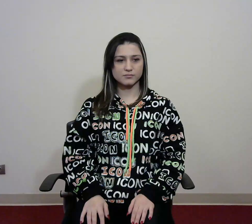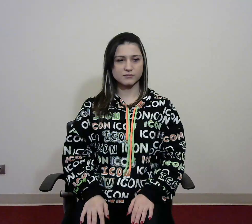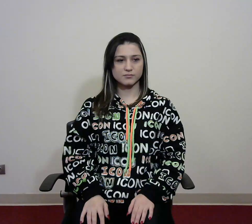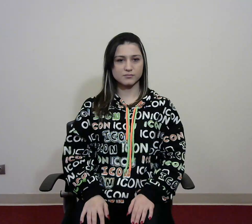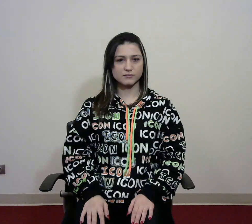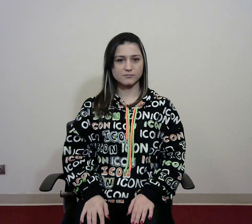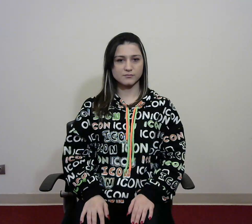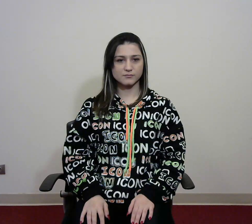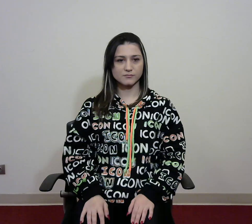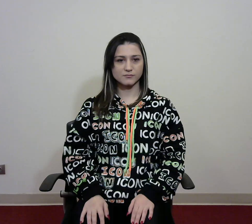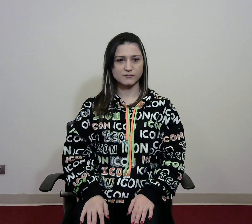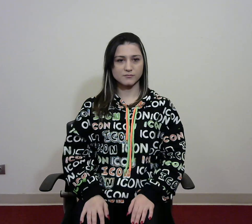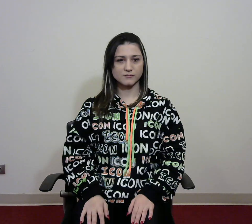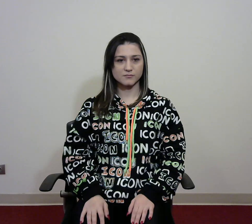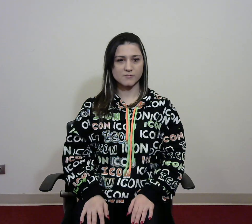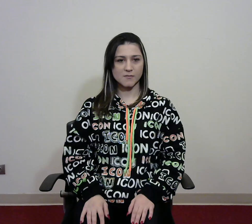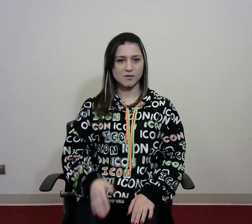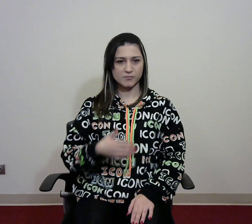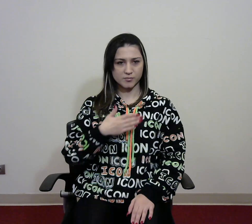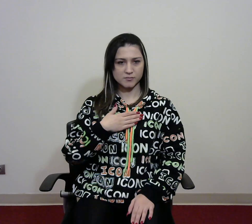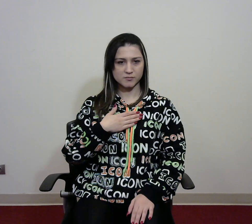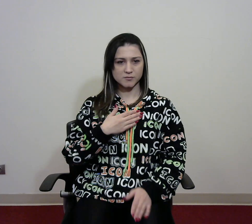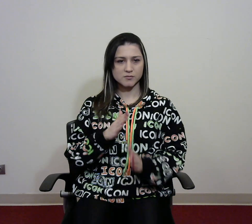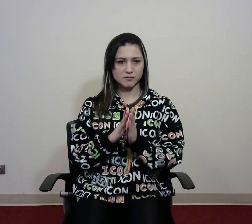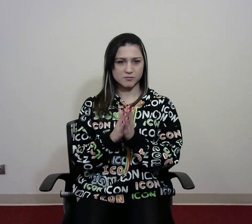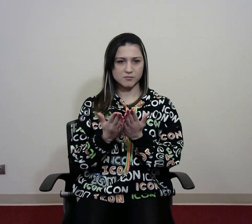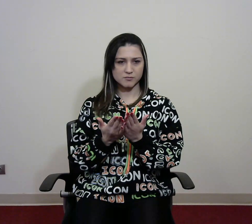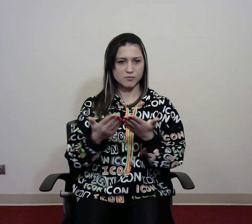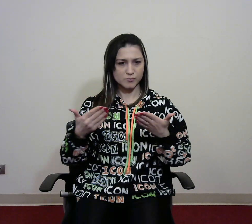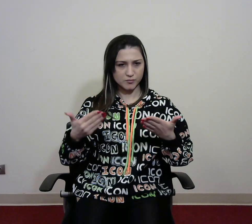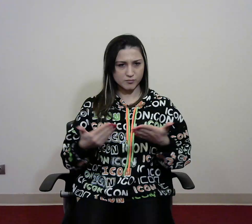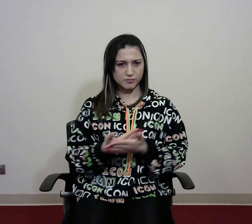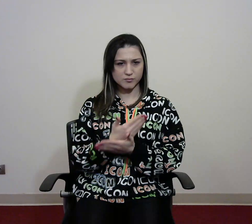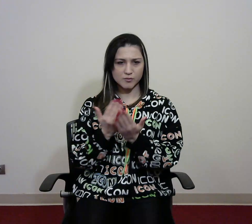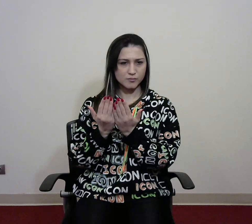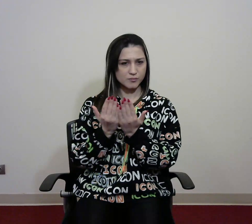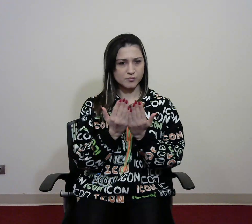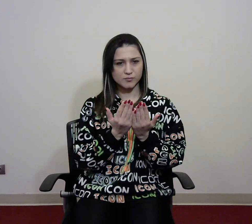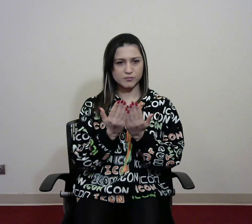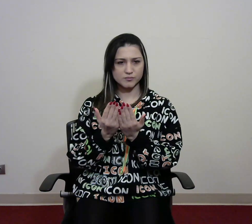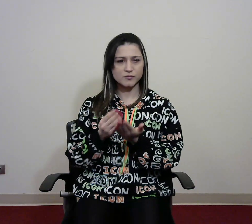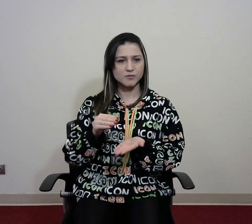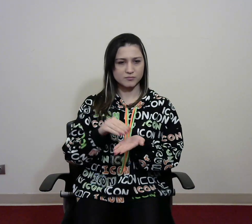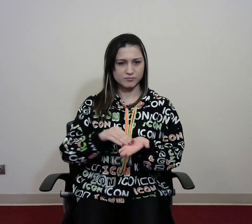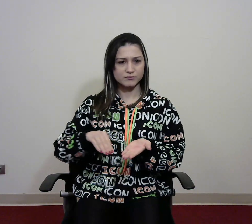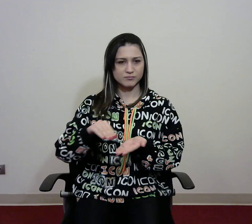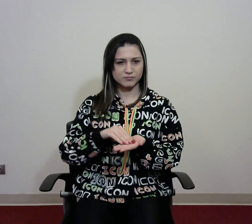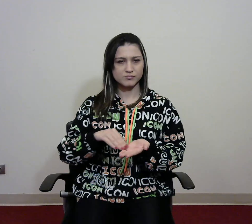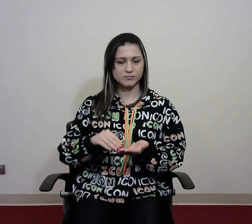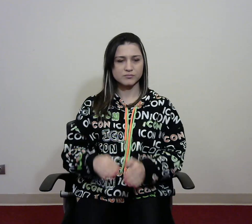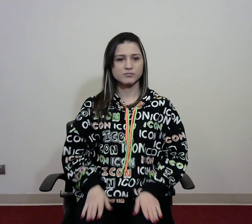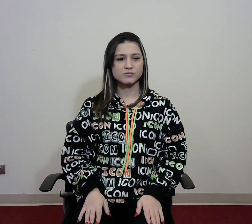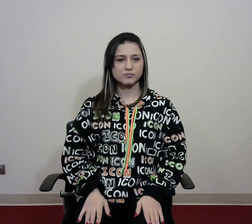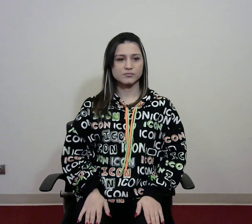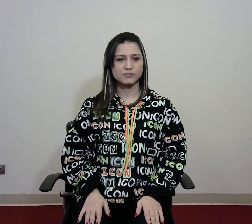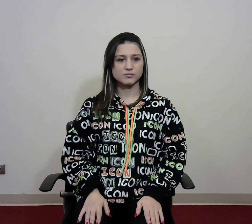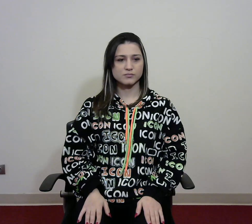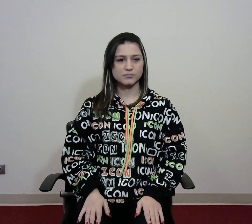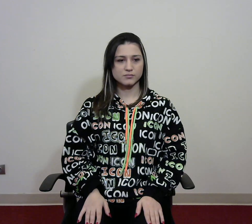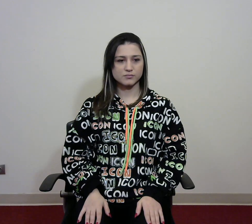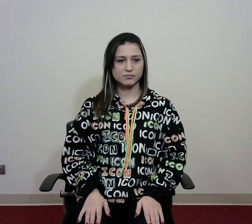Mən kitabı yenidən oxuyub, təkrarlamalıyam